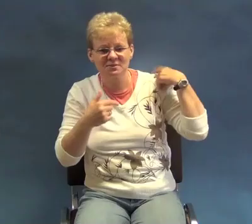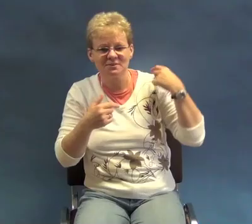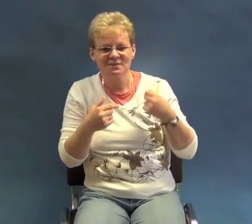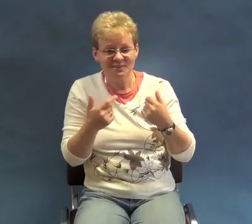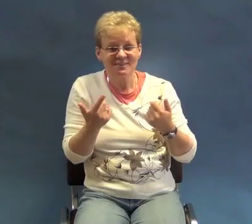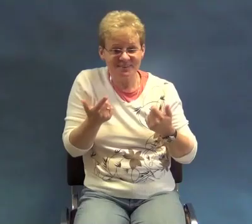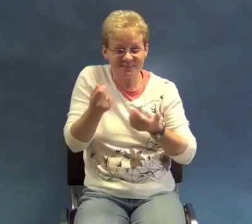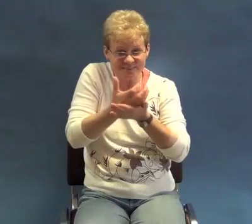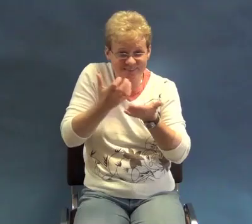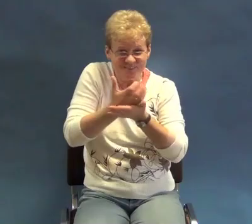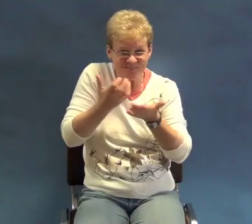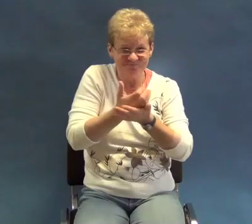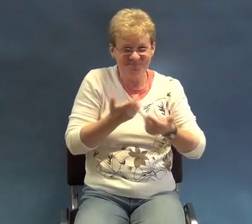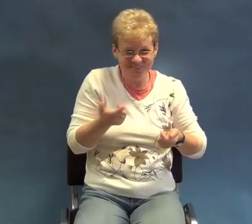No właśnie, po to, żeby zarobić pieniądze.